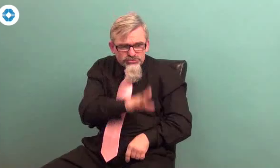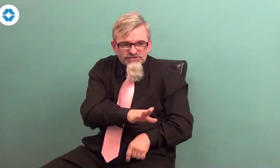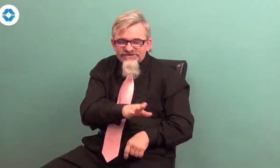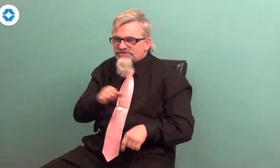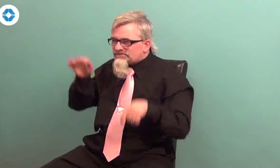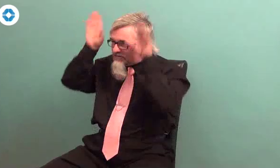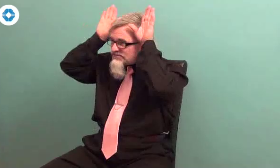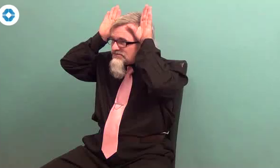Pies nadstawia uszu.